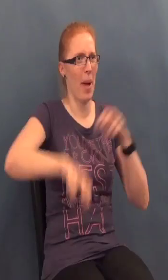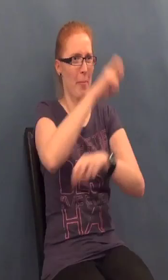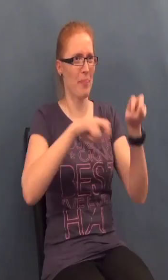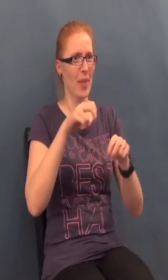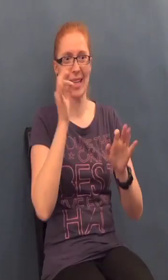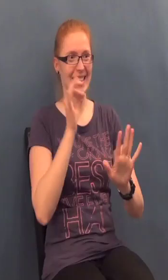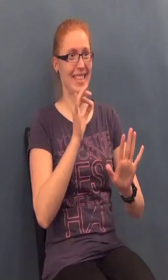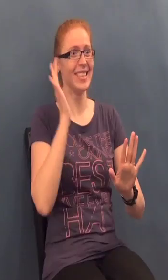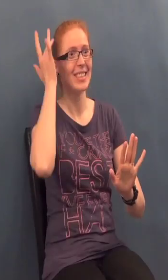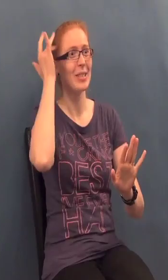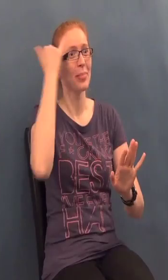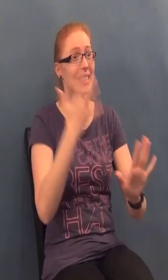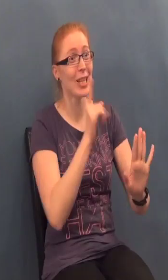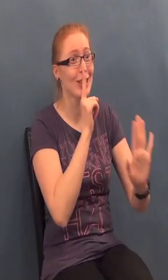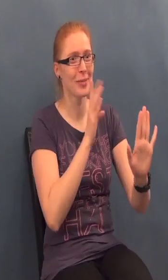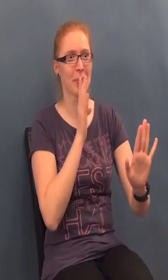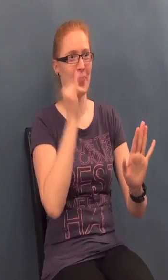Kot zrozumiał, że zrobił błąd i chce go uciszyć.